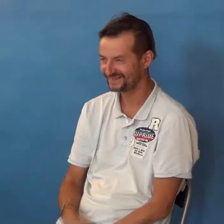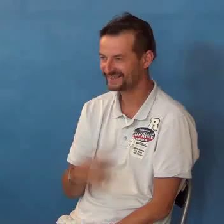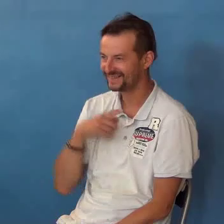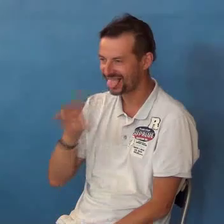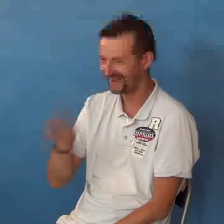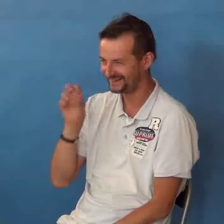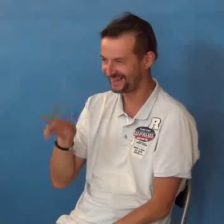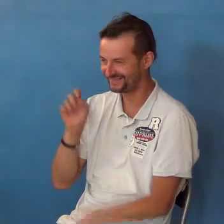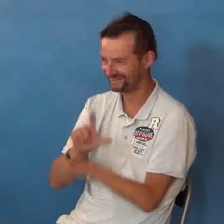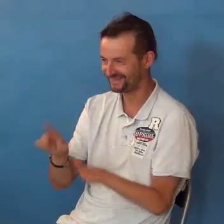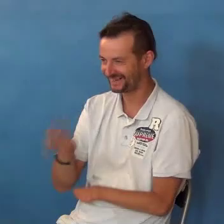Podkradał, jak była godzina dwunasta.